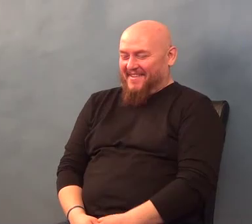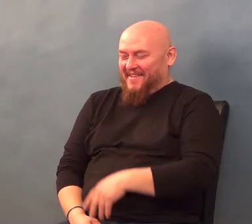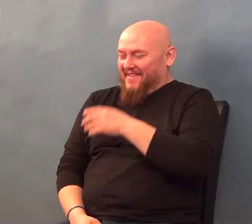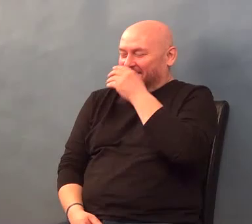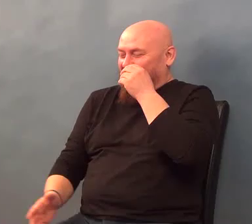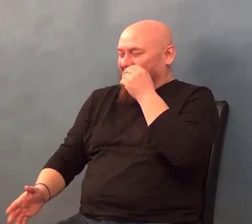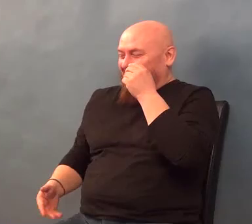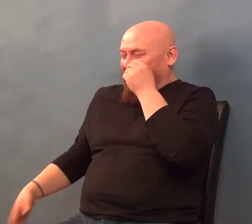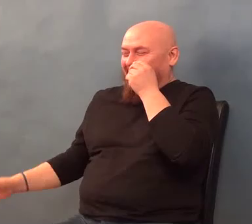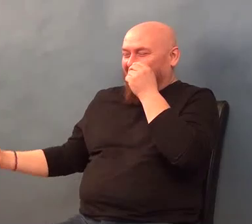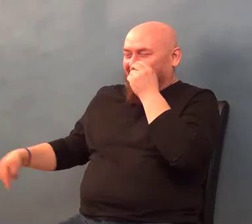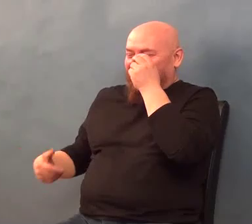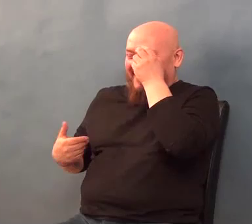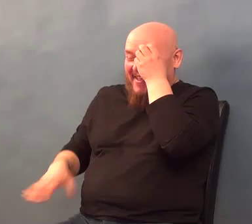Piłować nie chce.